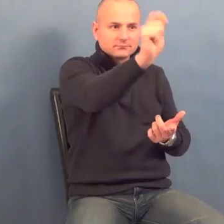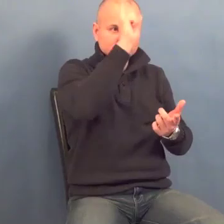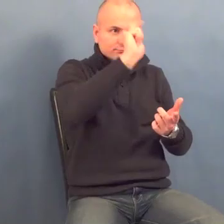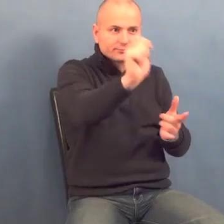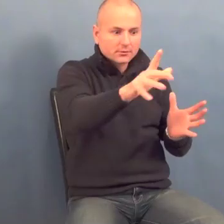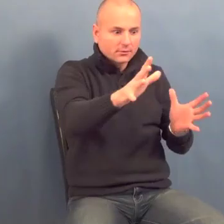To informuje.